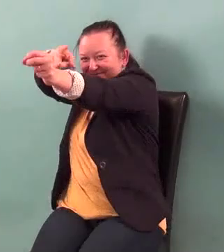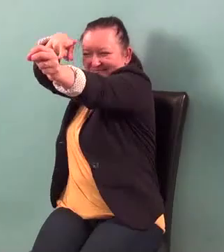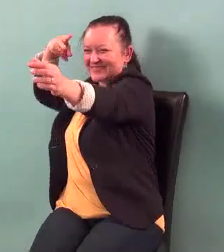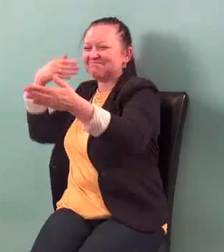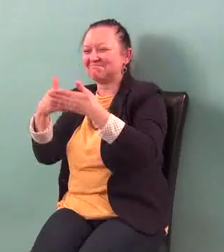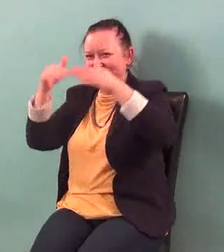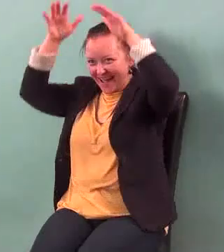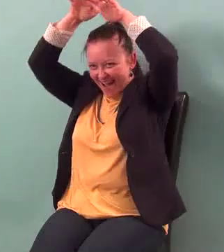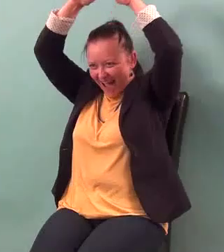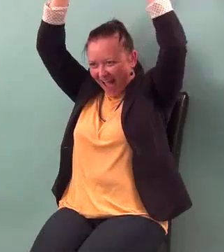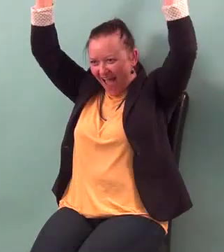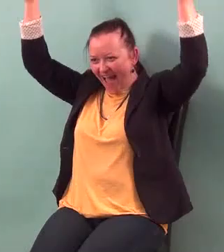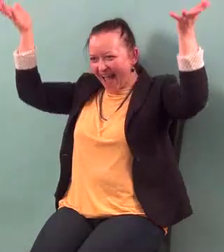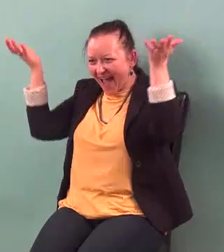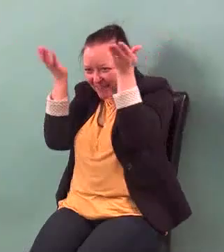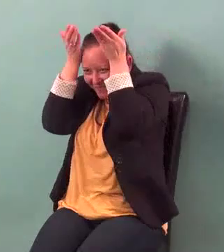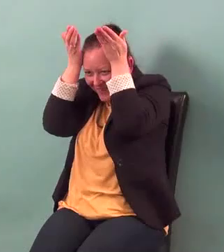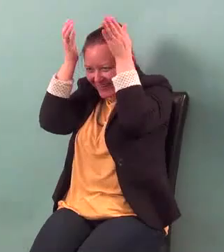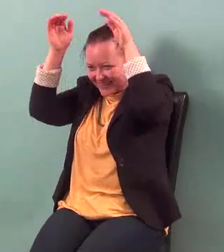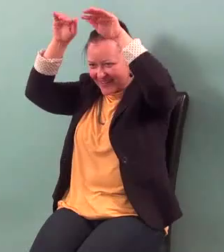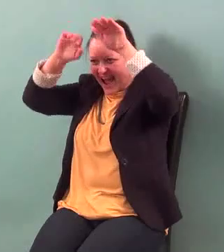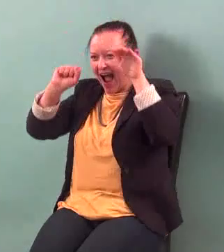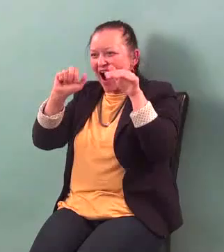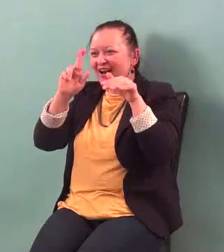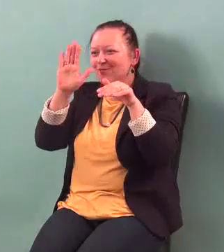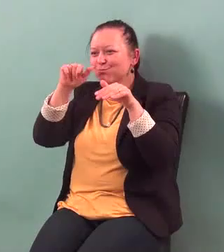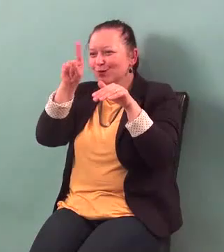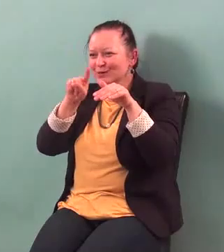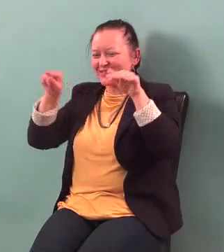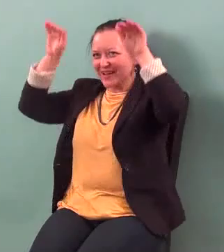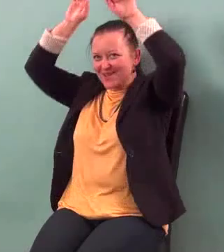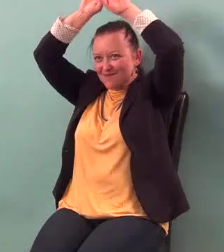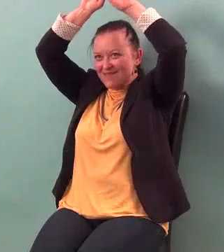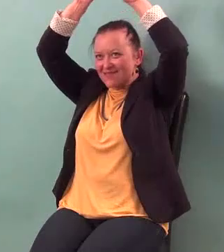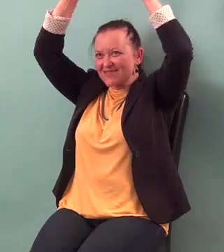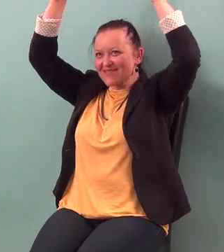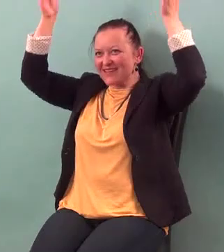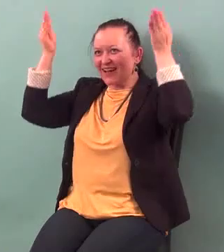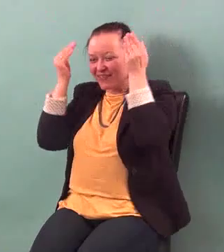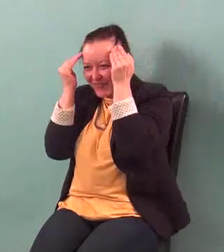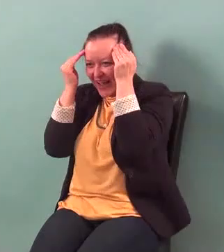Był spokojny, bo na głowie teraz miał okrągły arbuz.